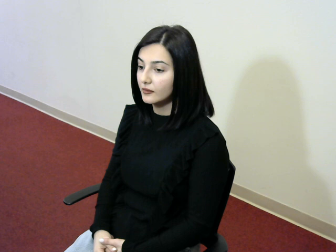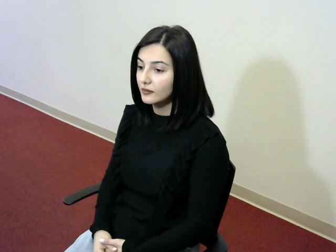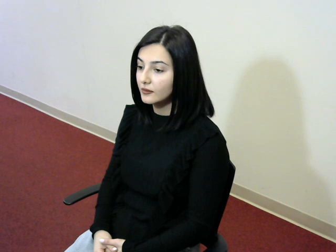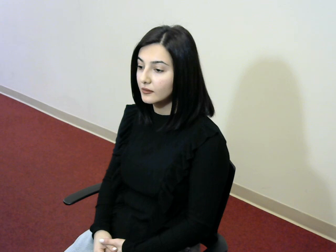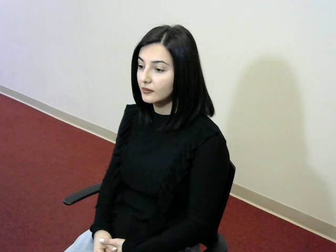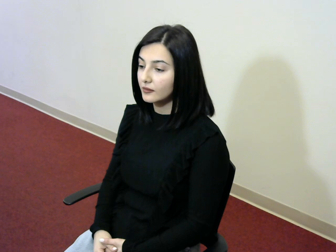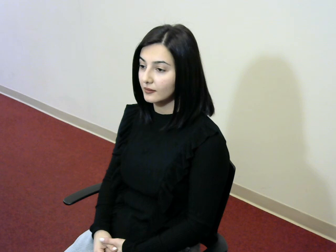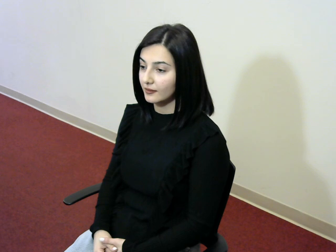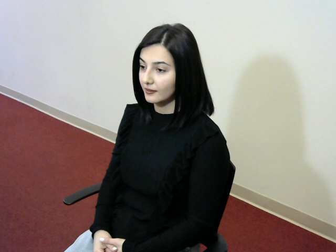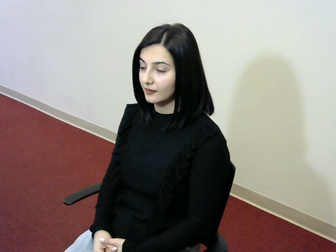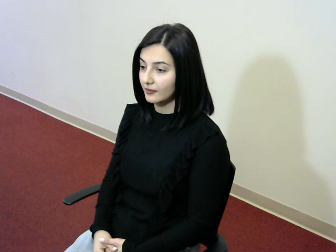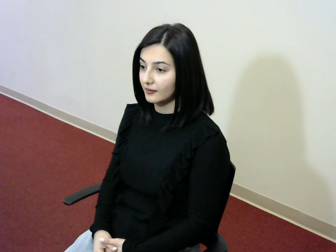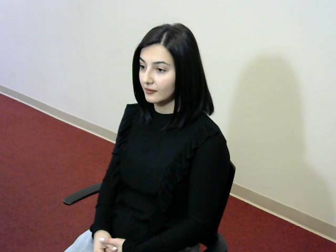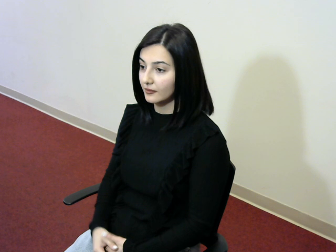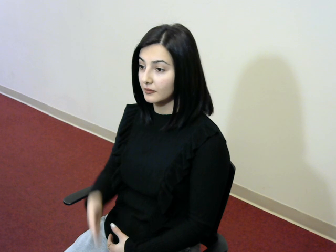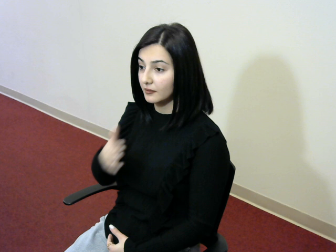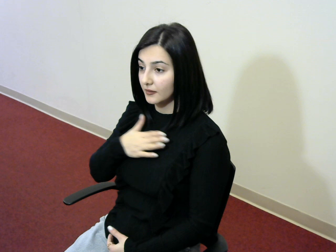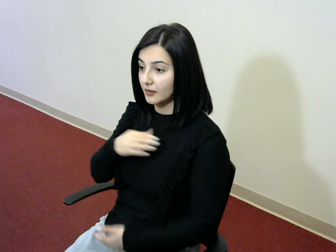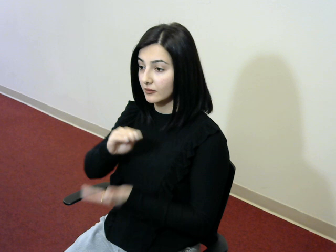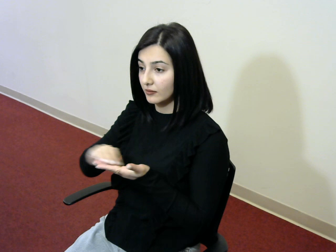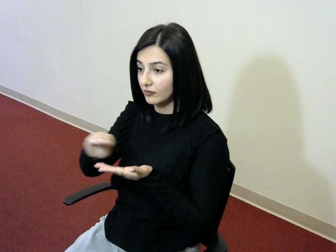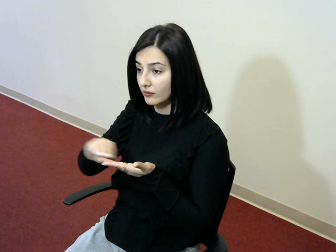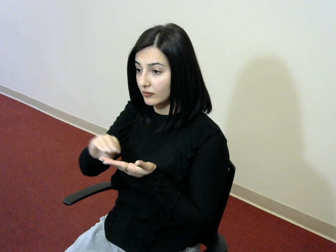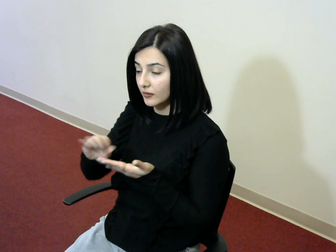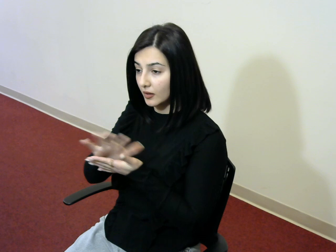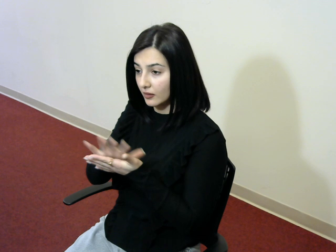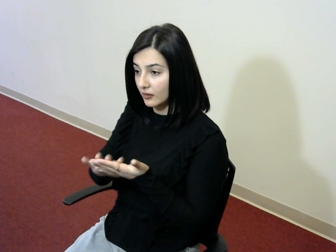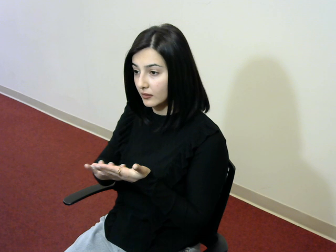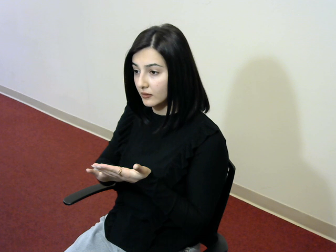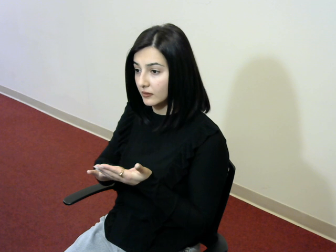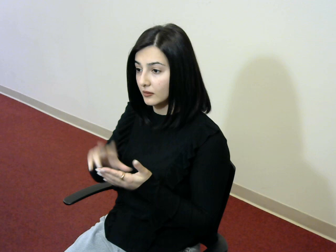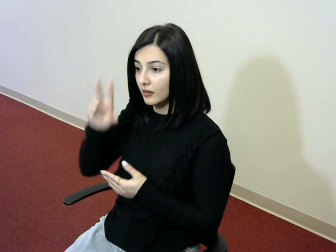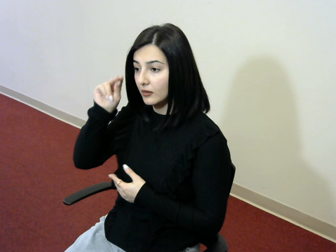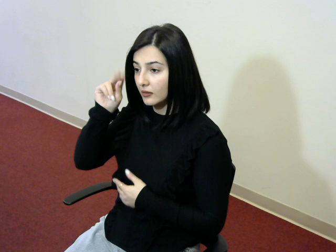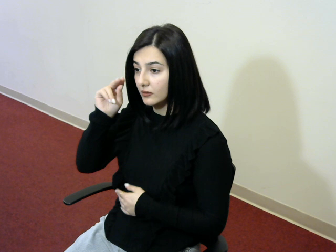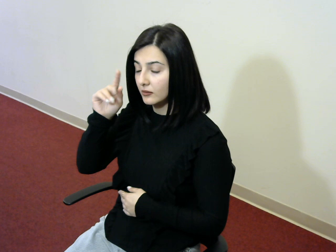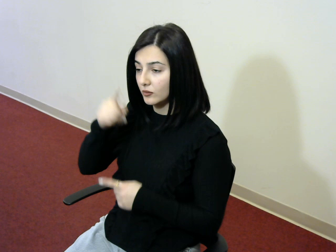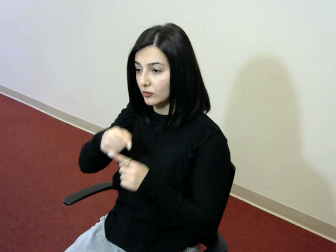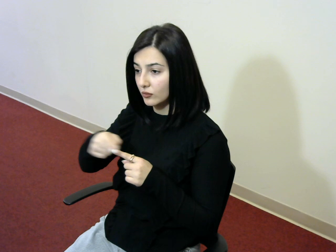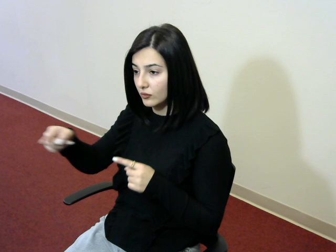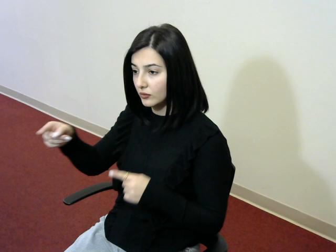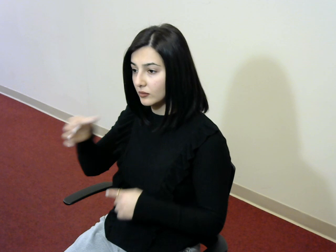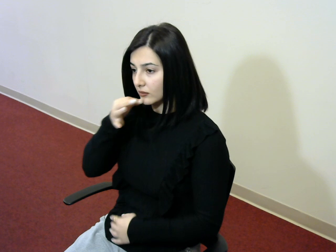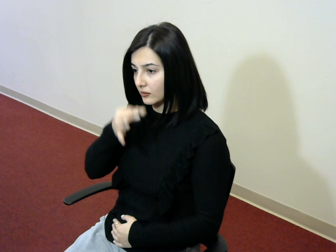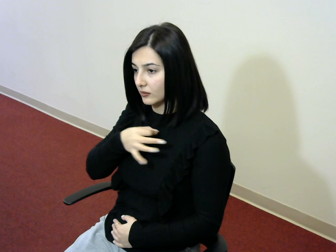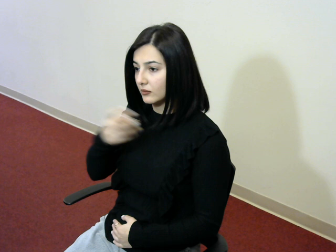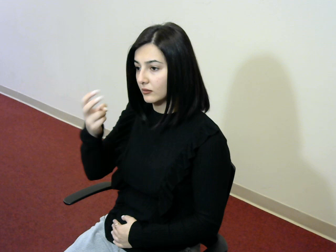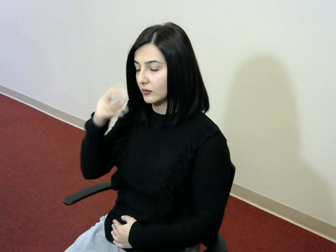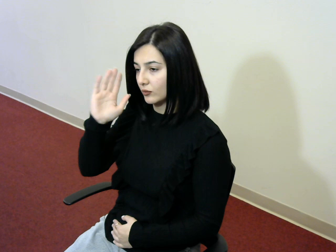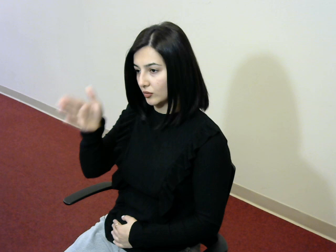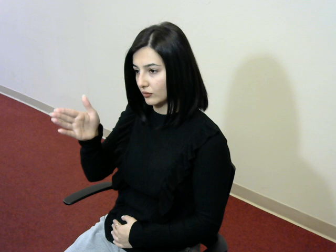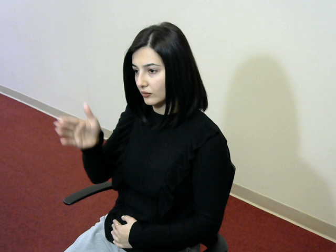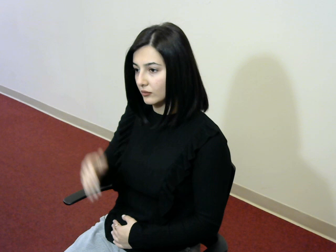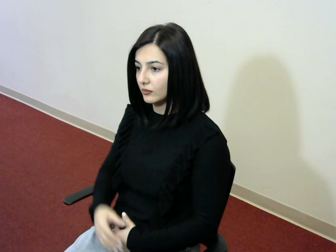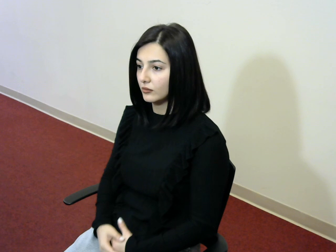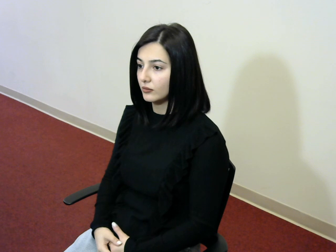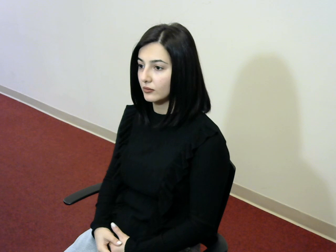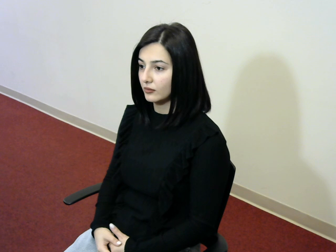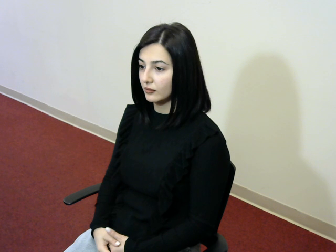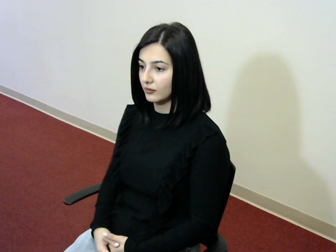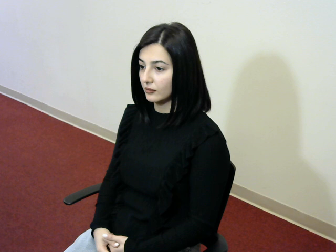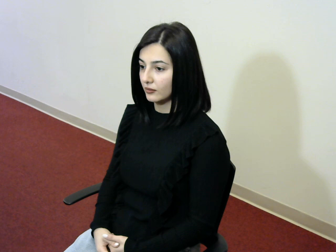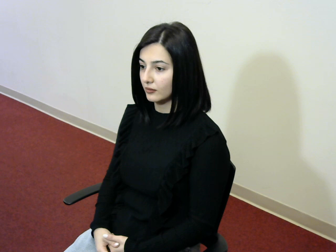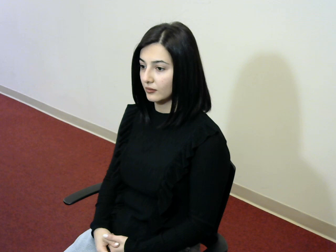Mənim yazdığım ərizəyə hansı müddətdə cavab gələcək?